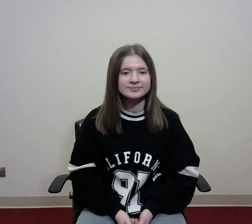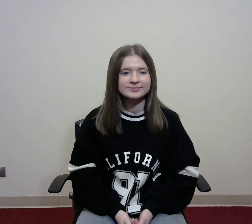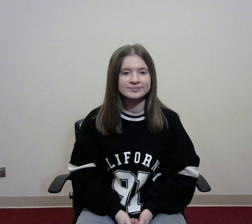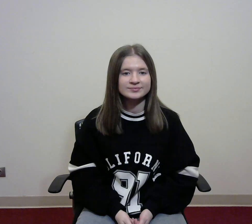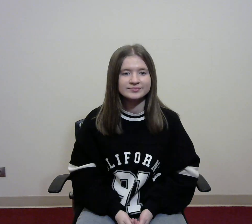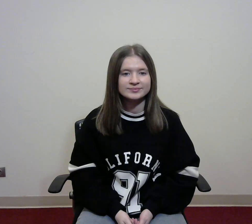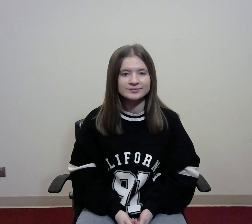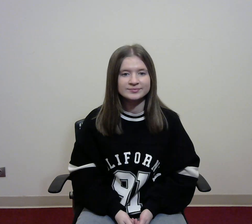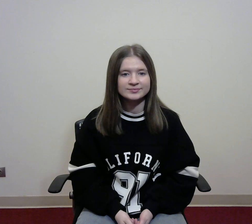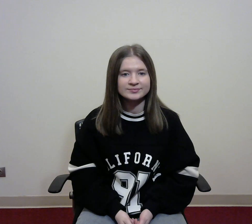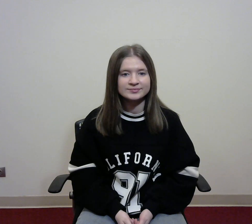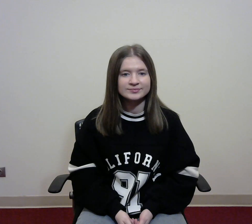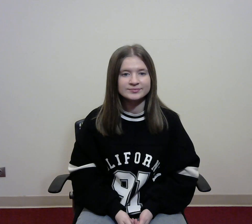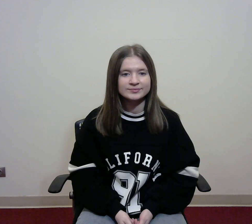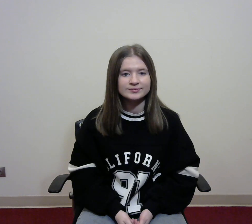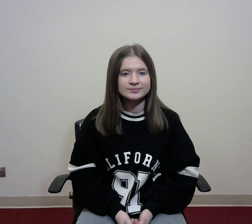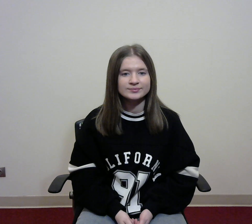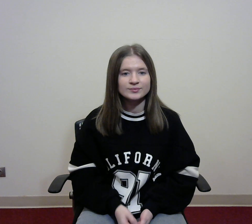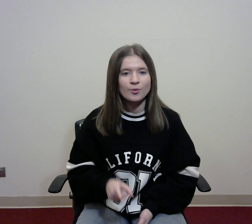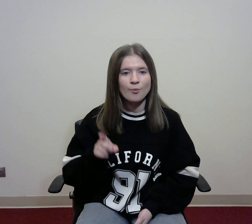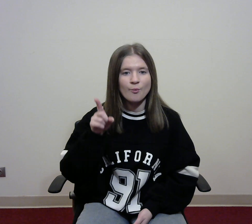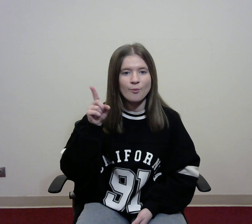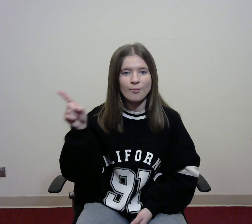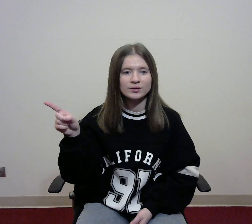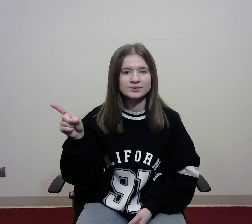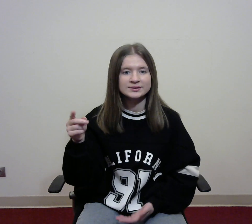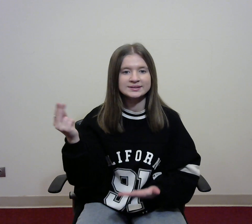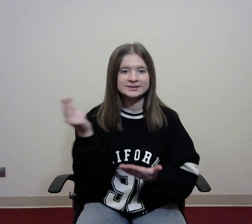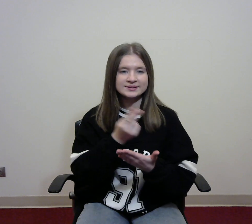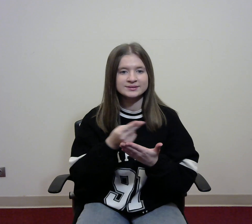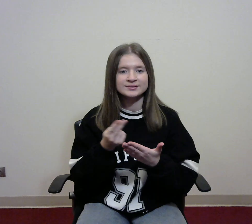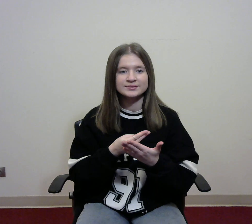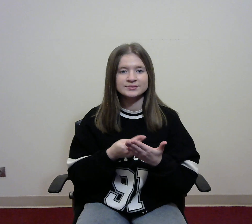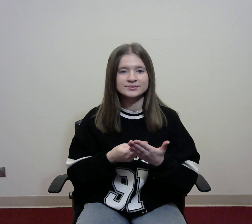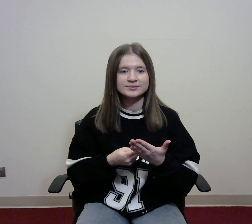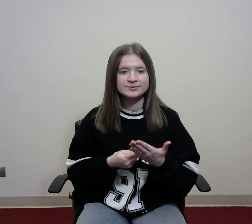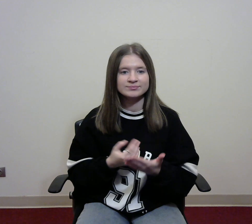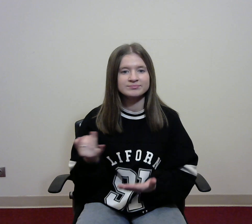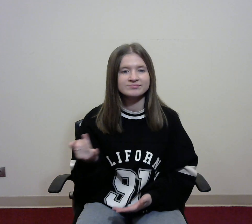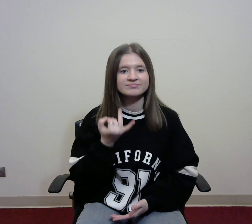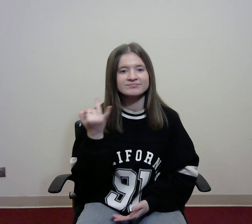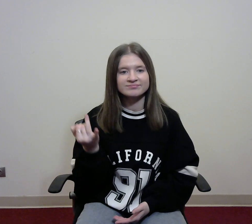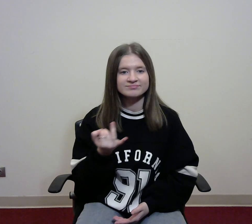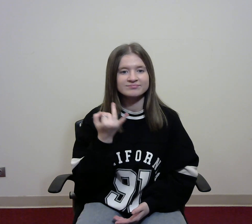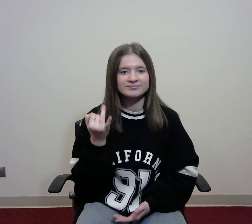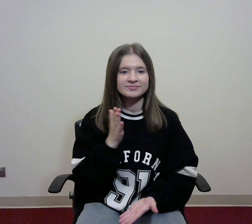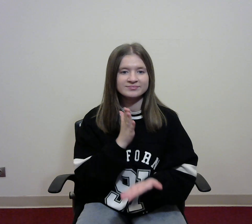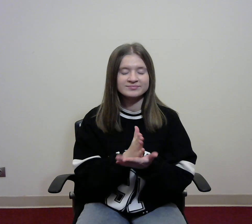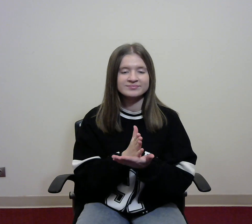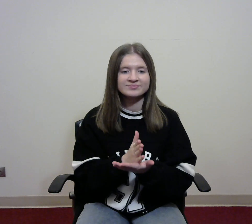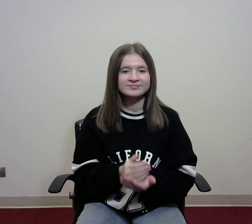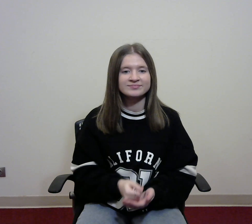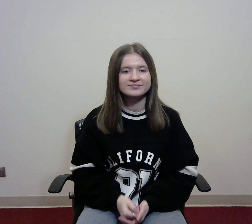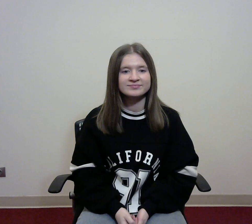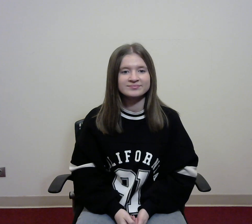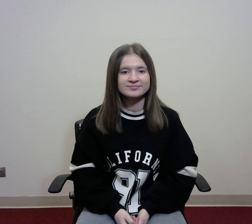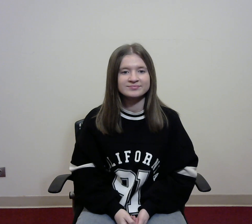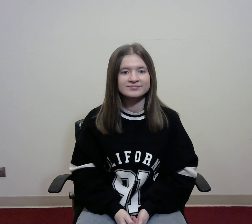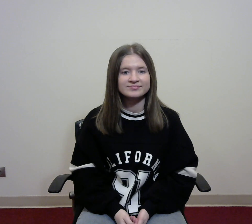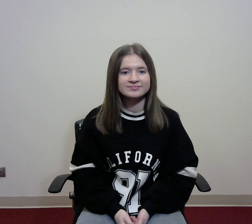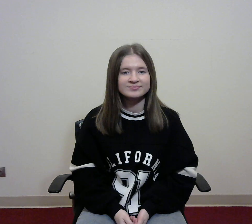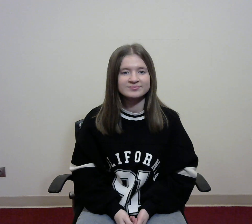Onun rəsmə marağı var